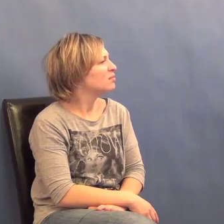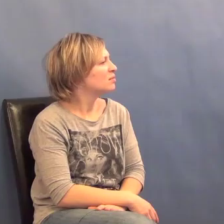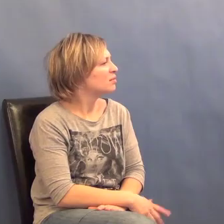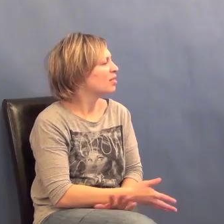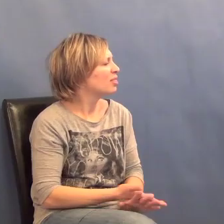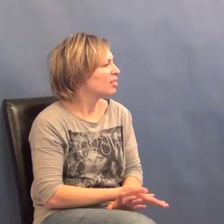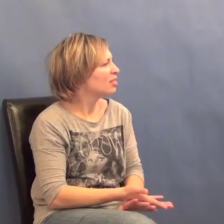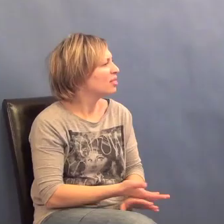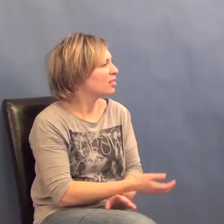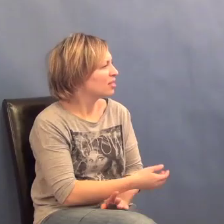Oszukuje.